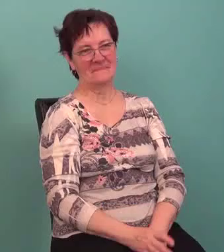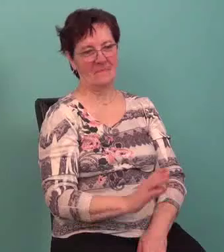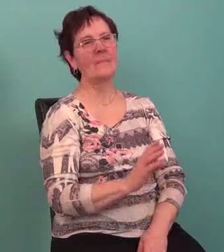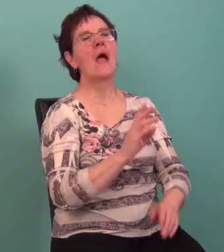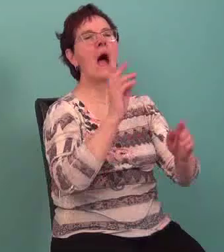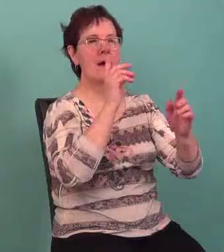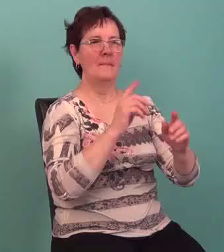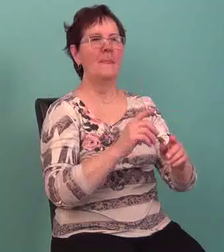Albo.